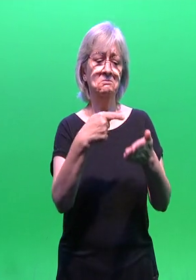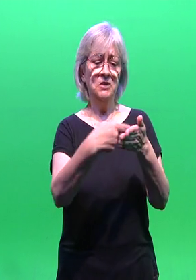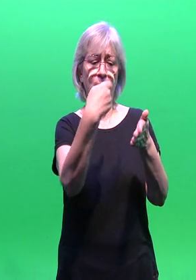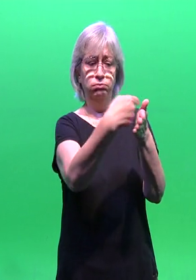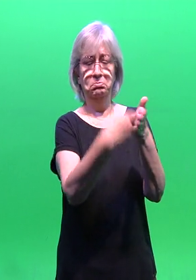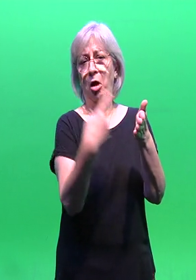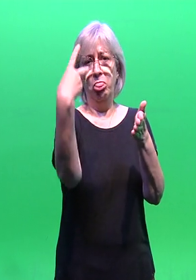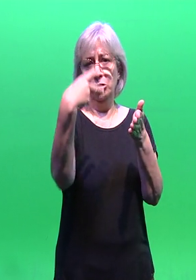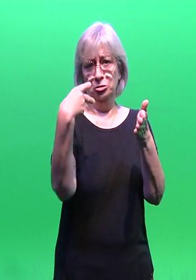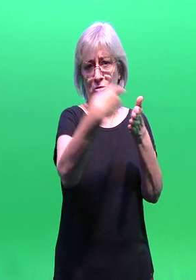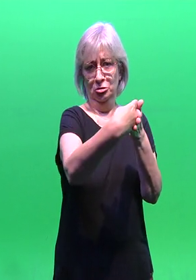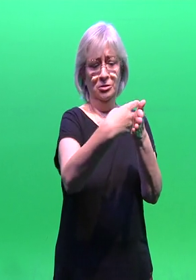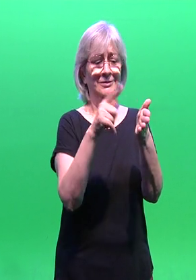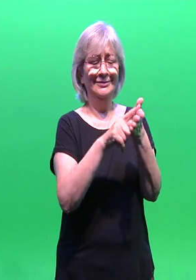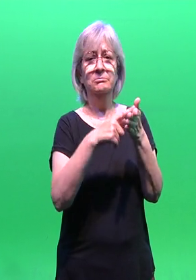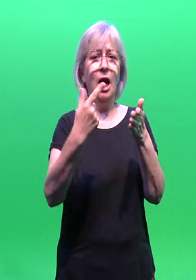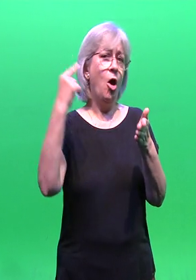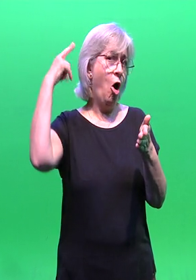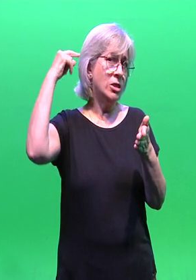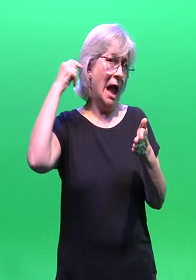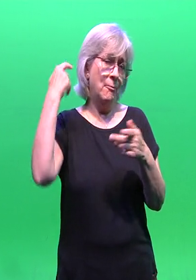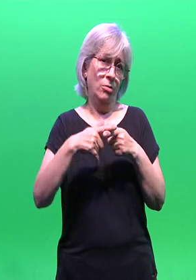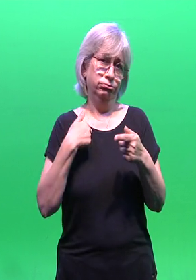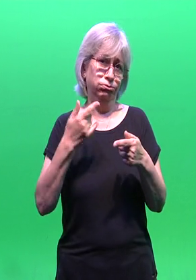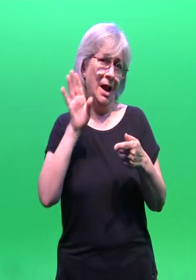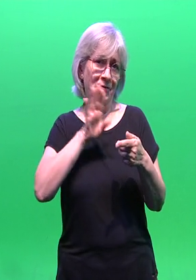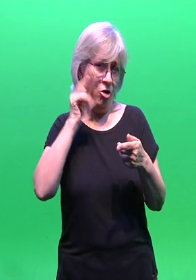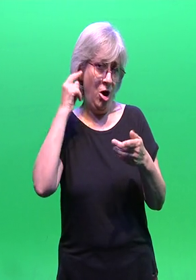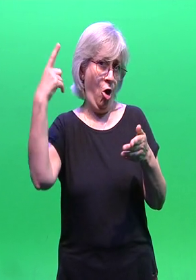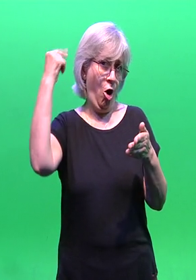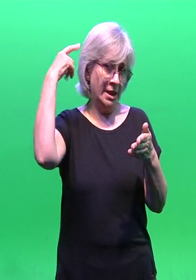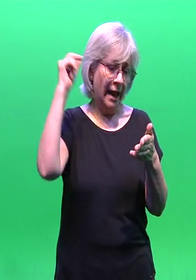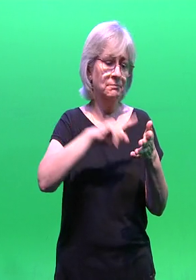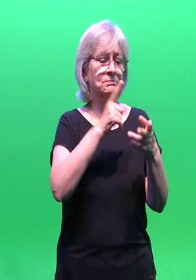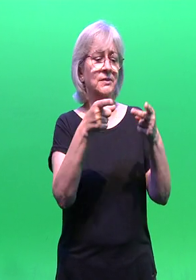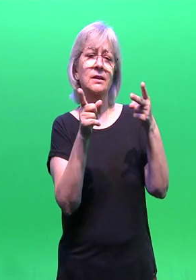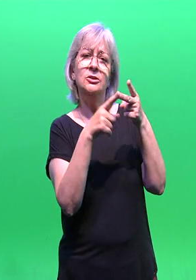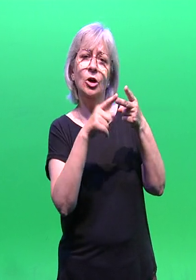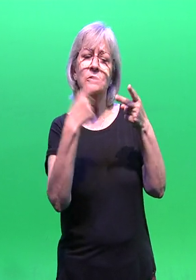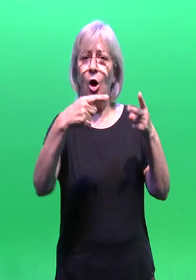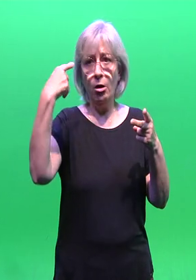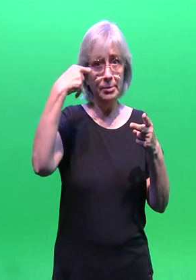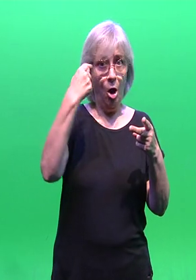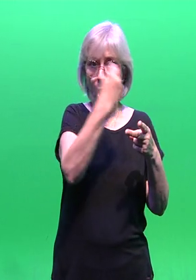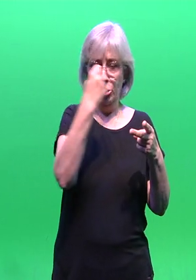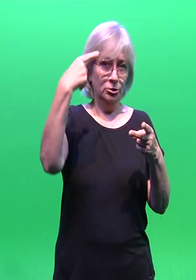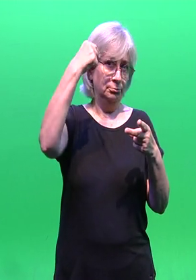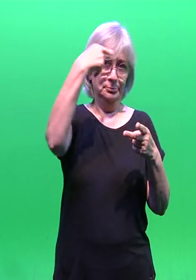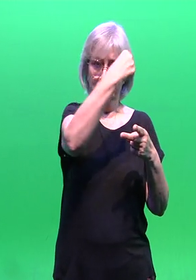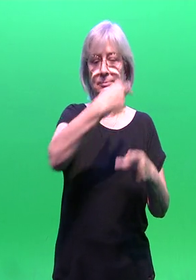M'han receptat dos medicaments: unes gotes per l'orella, perquè tinc una infecció, i unes gotes pels ulls.